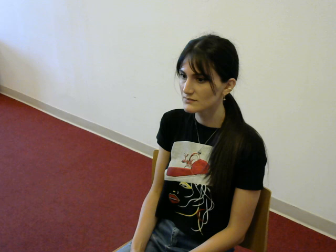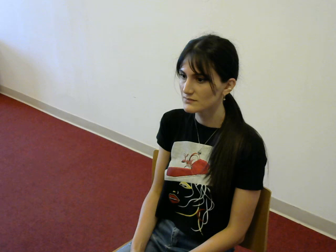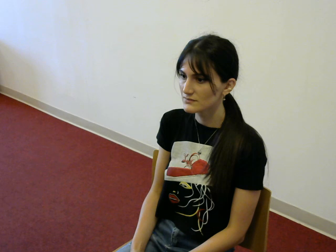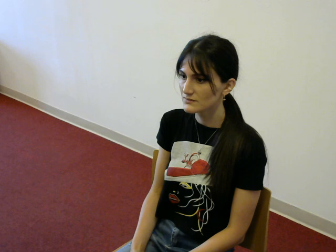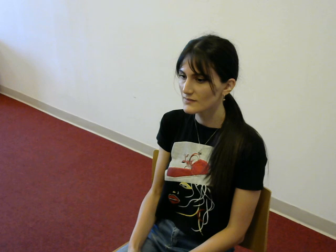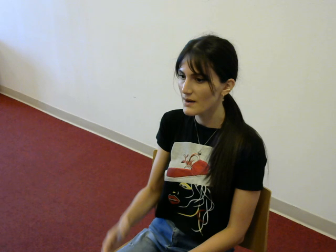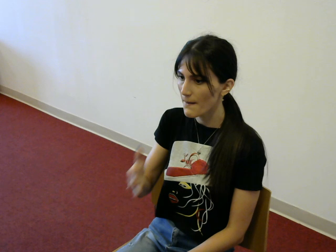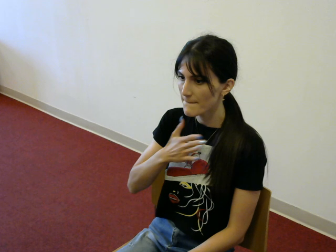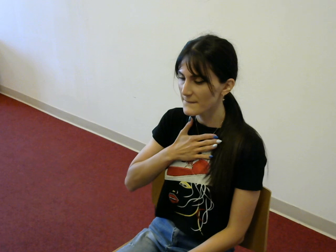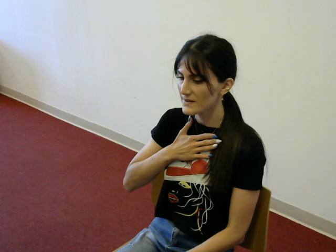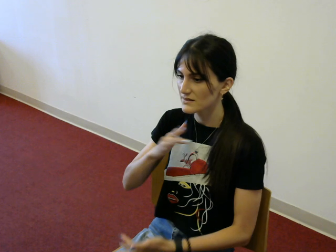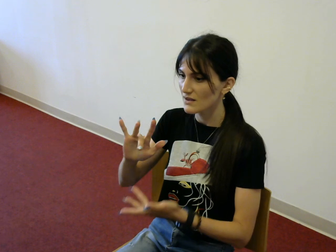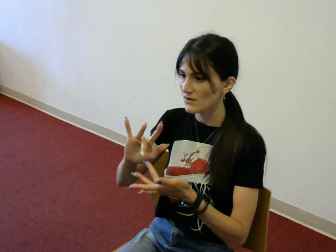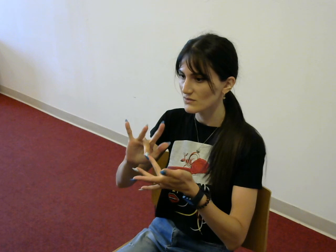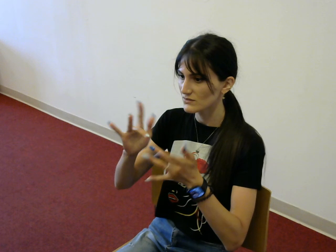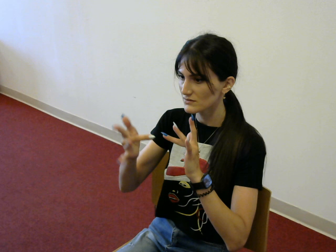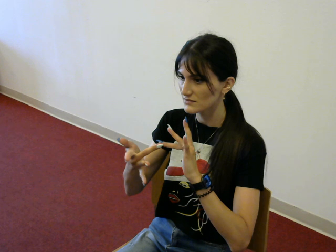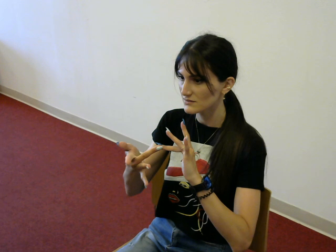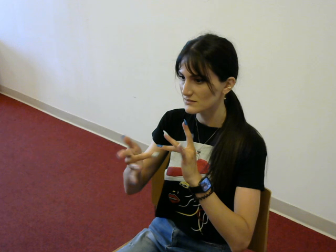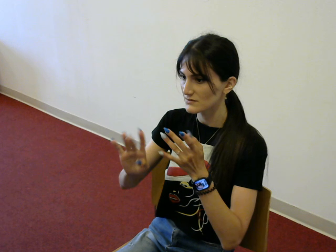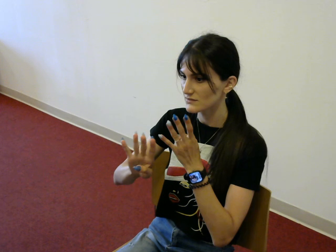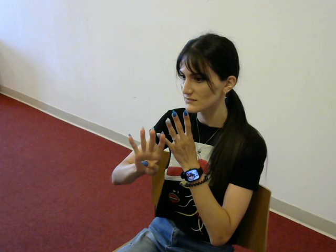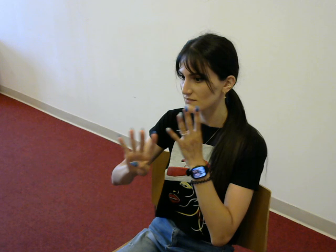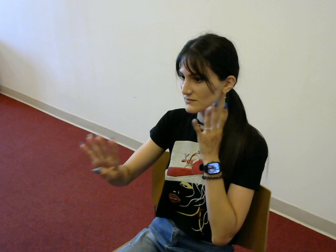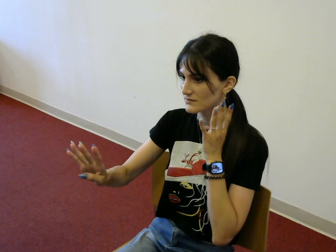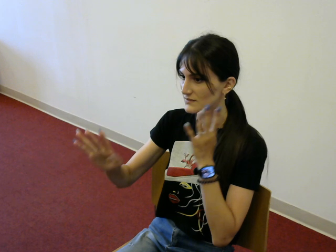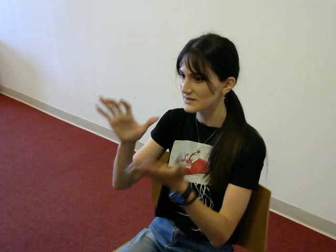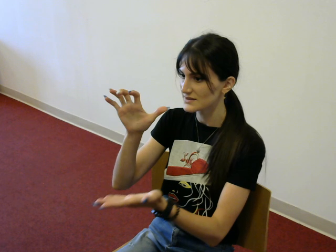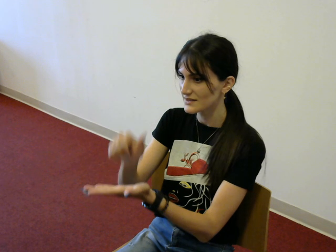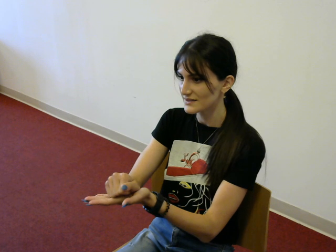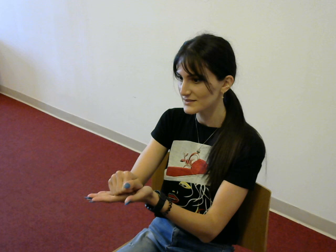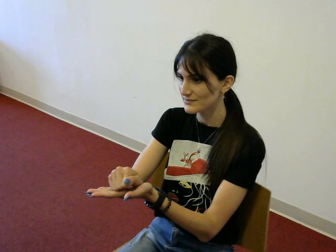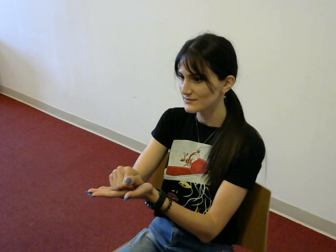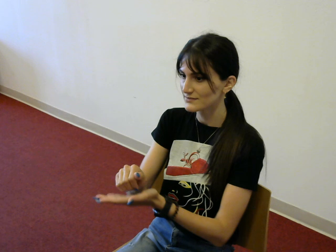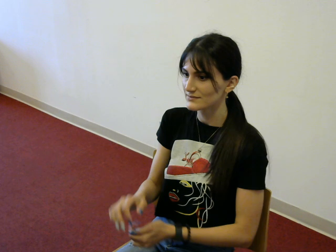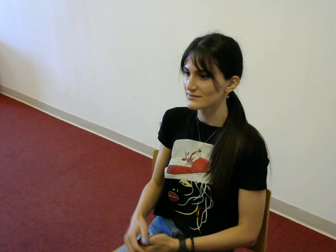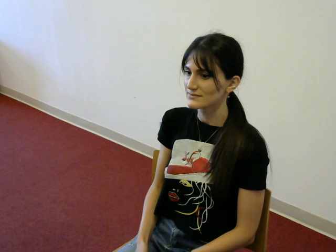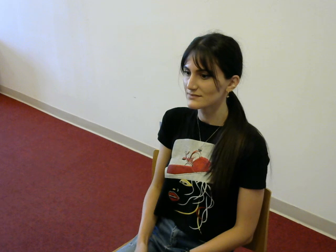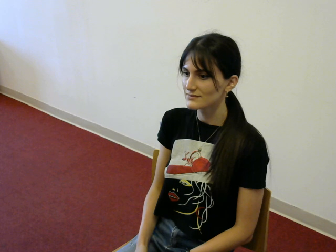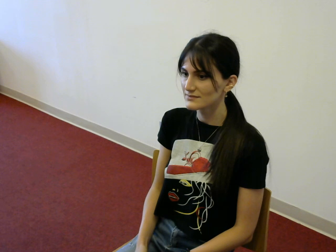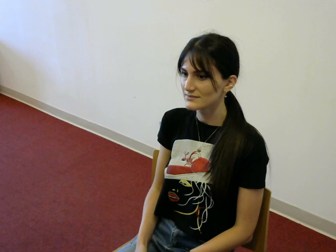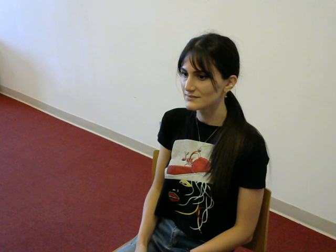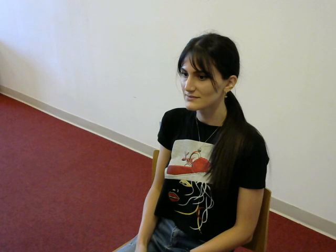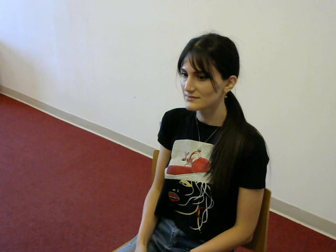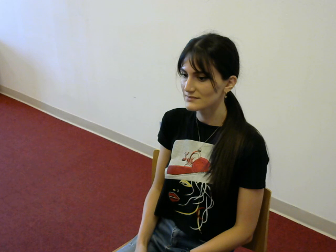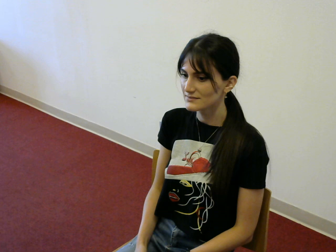Mən onlayn növbə götürmüşəm